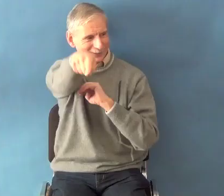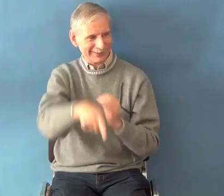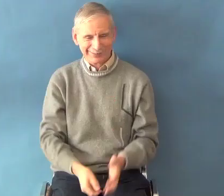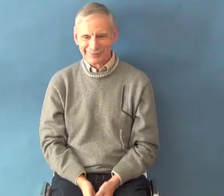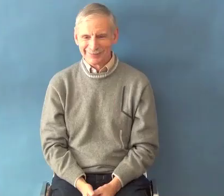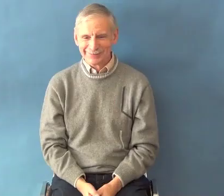Nie trafiam do celu.